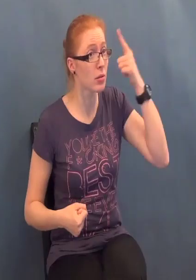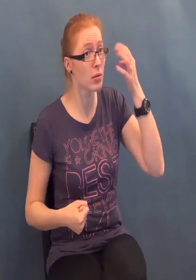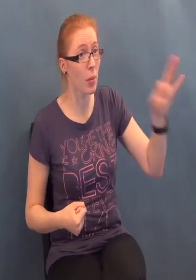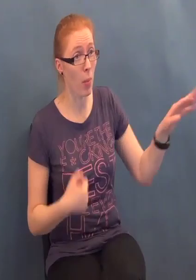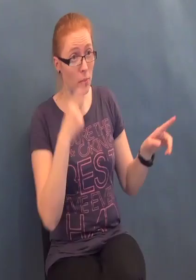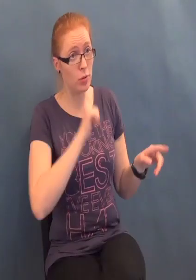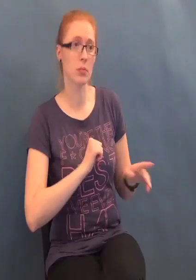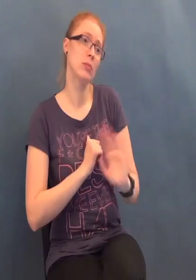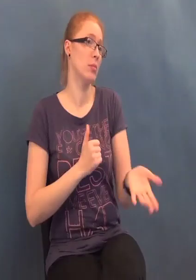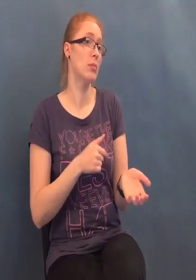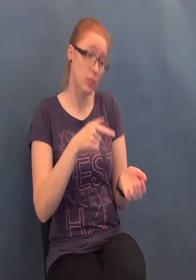Myśli, że samochód poczeka?